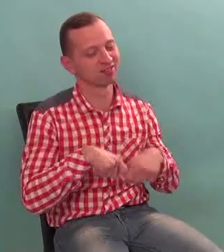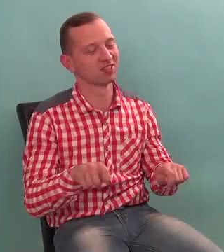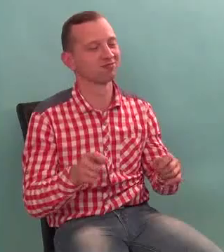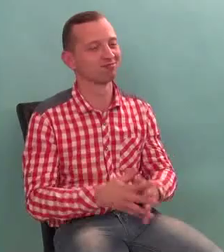Na wieś.